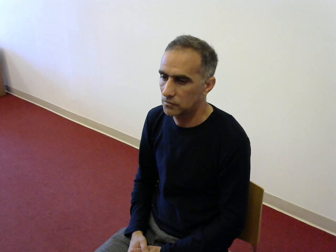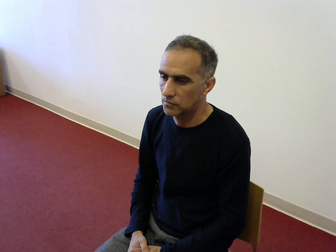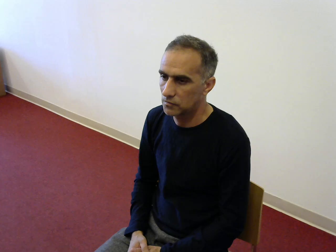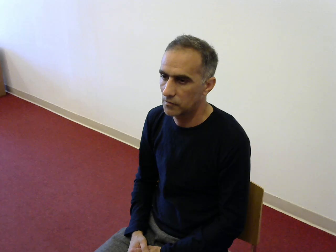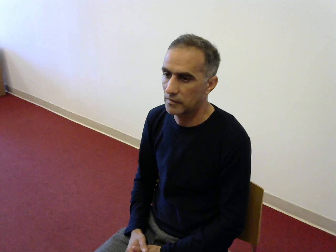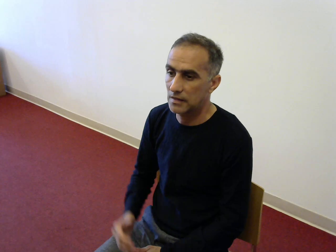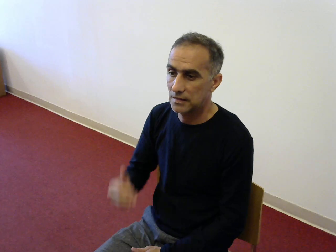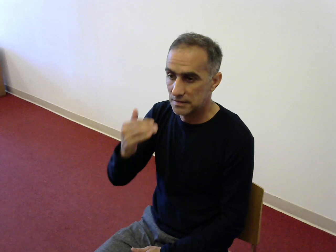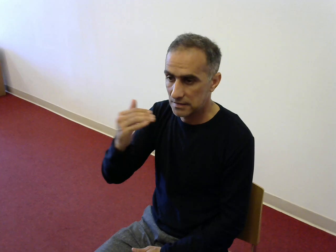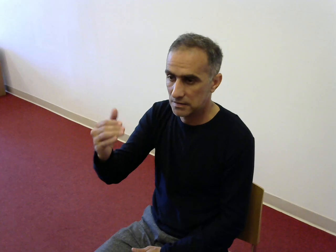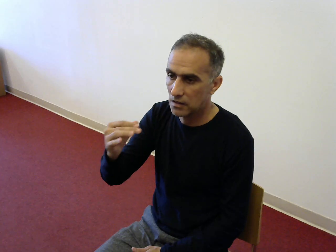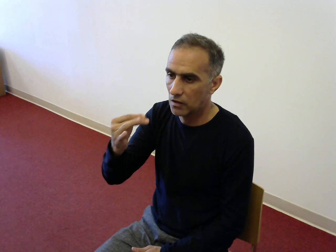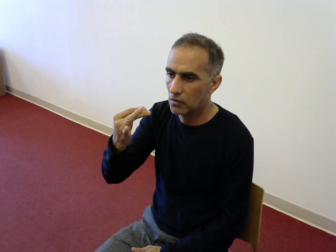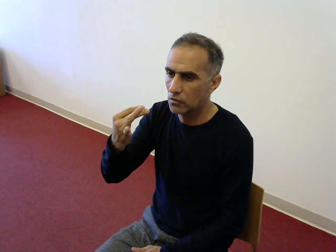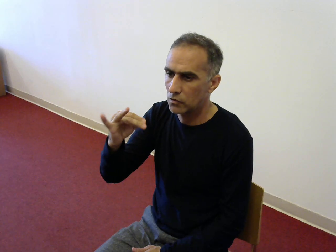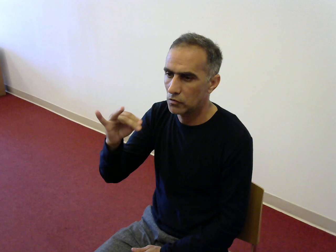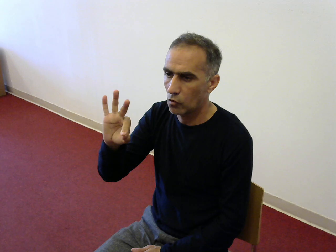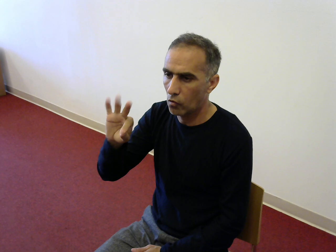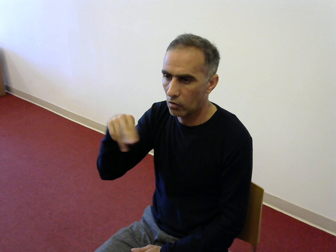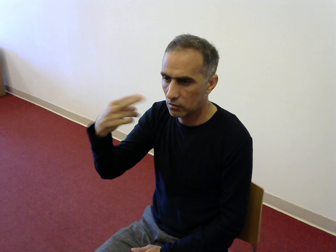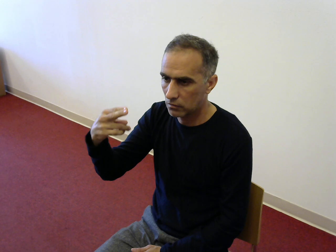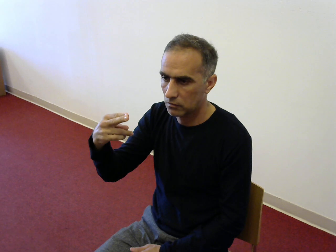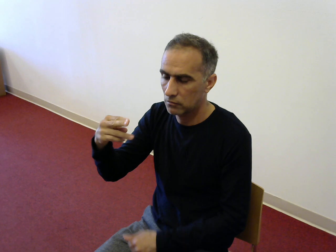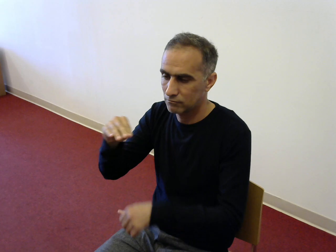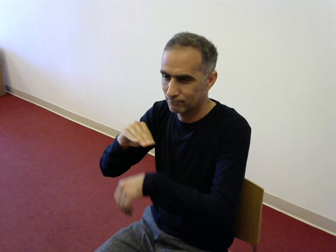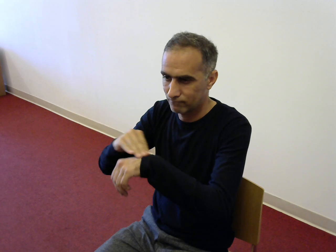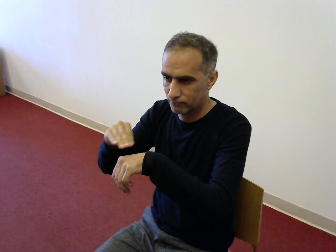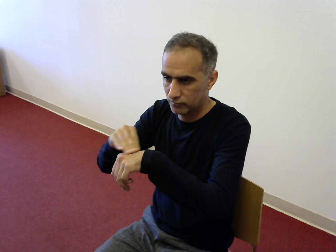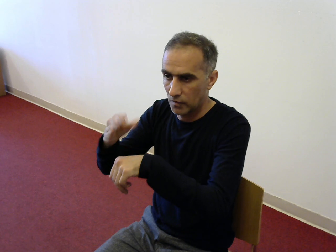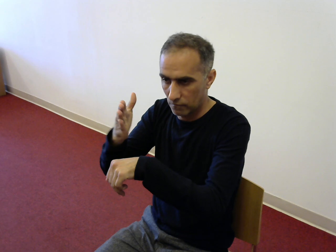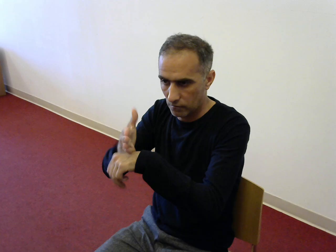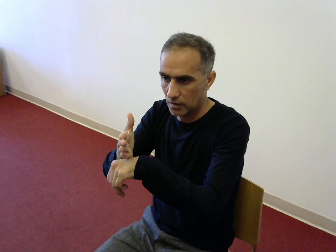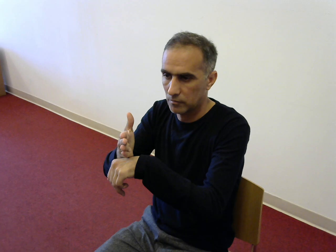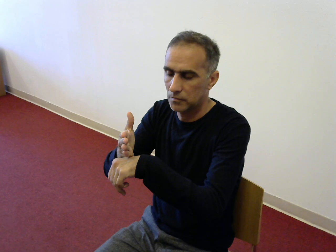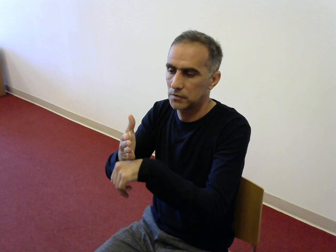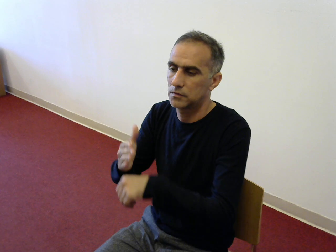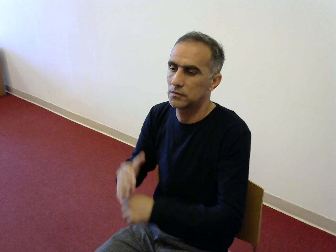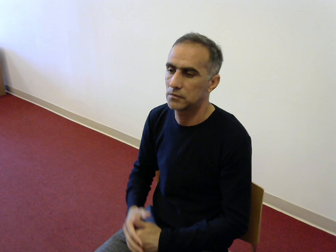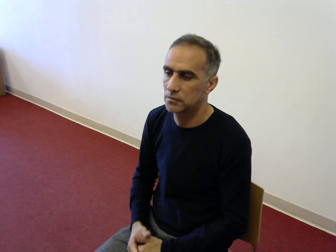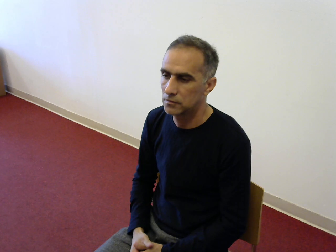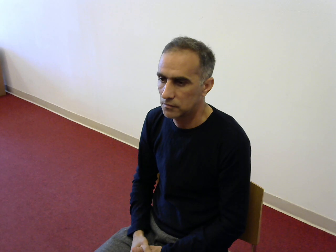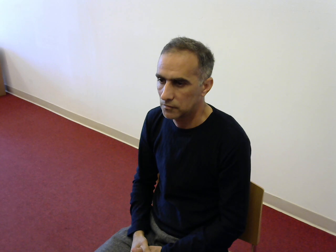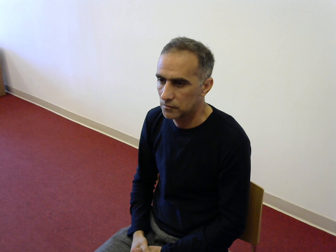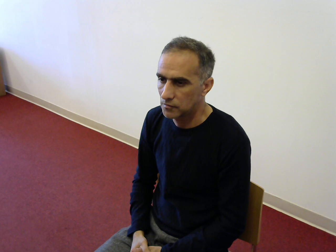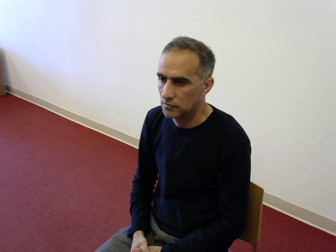Sizdə yod varmı?